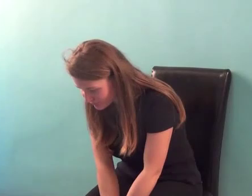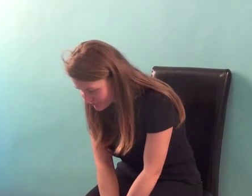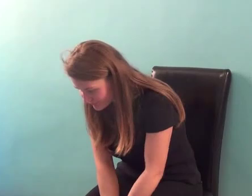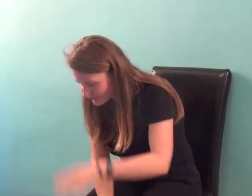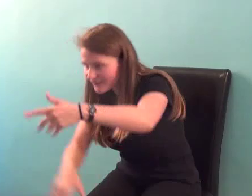Dwudziesty siódmy.